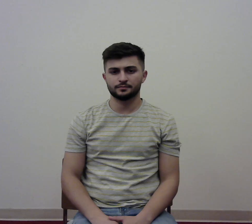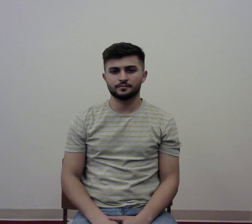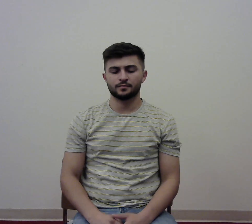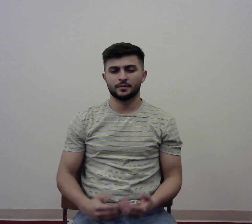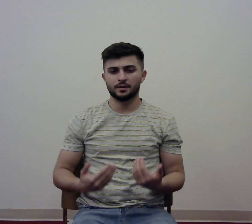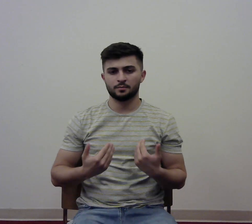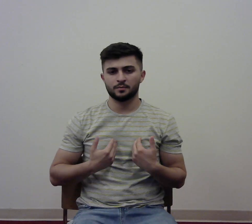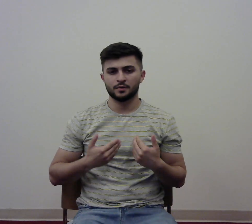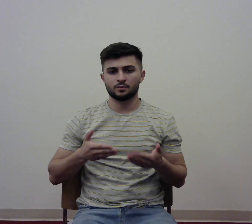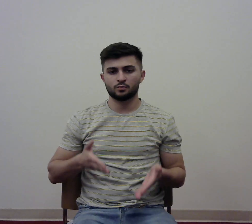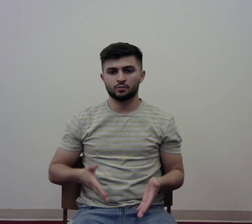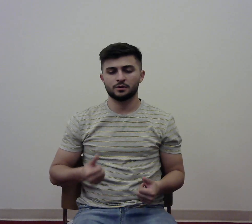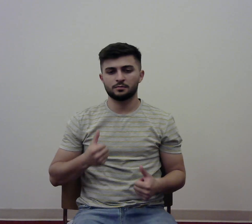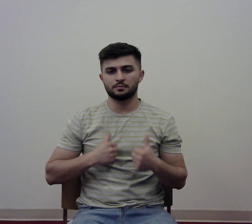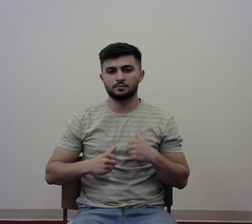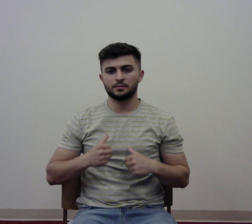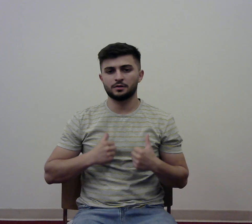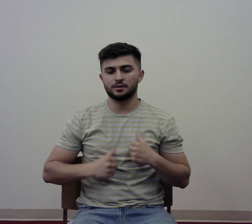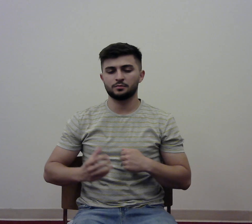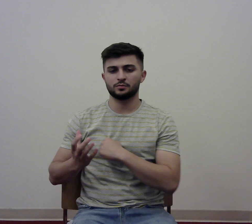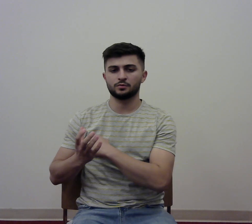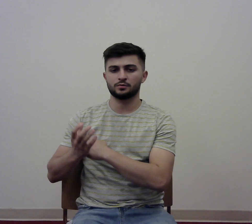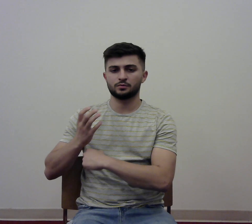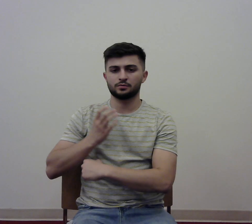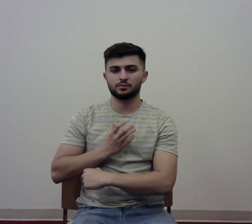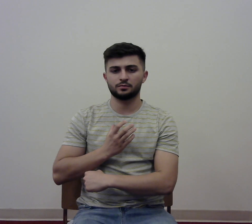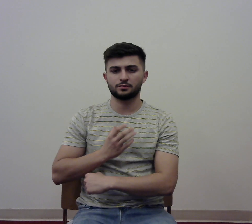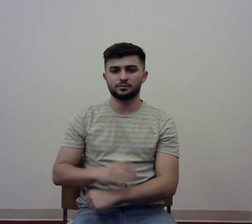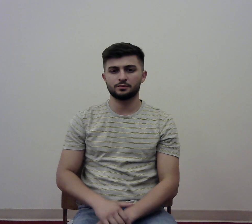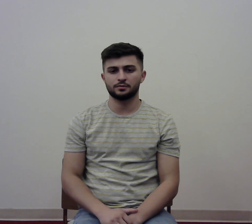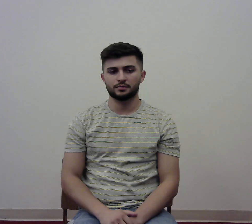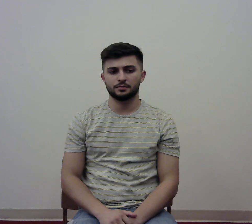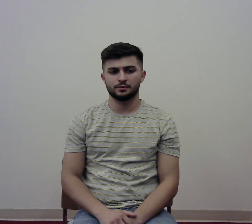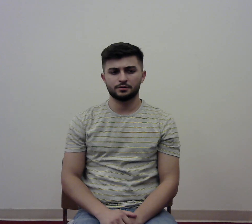Məni bura müəllim göndərib